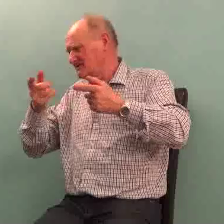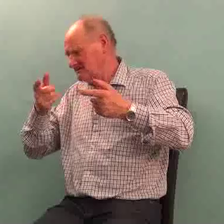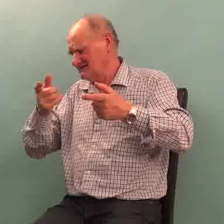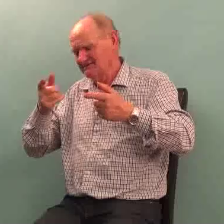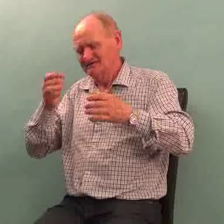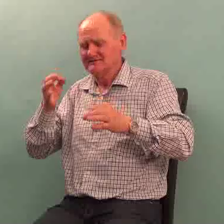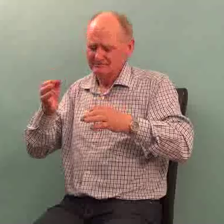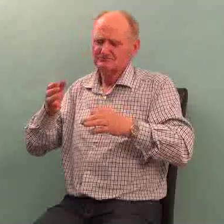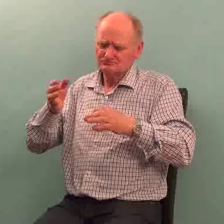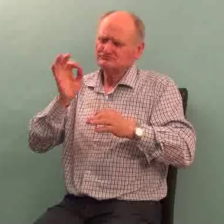Dobrze.